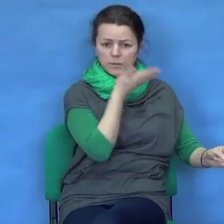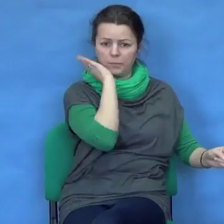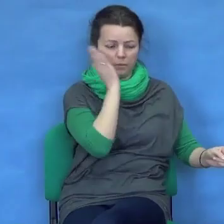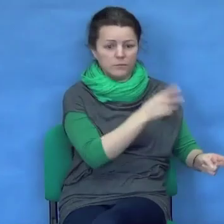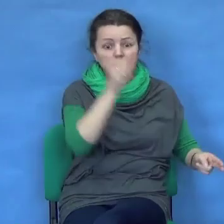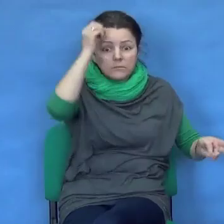Włosy stanęły mu na głowie.